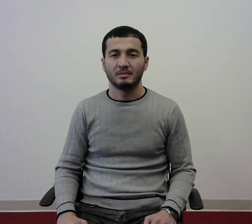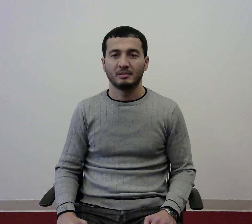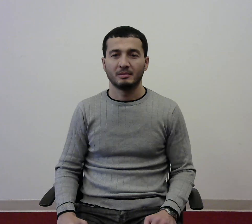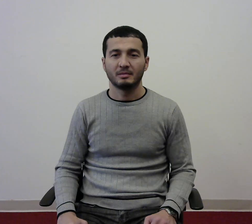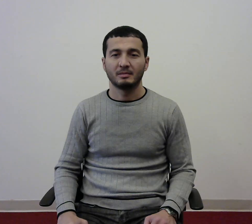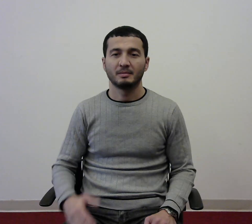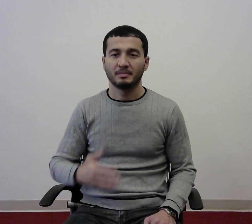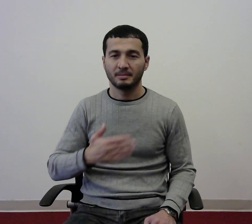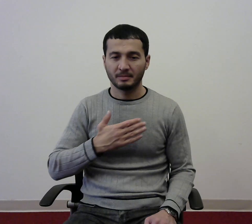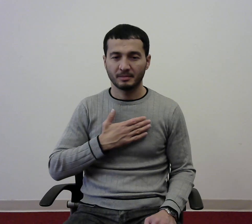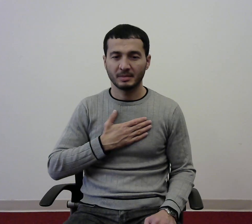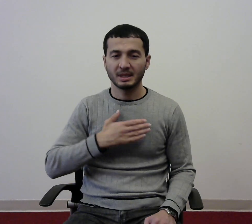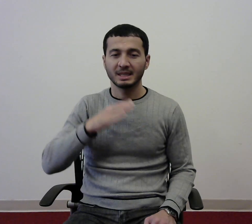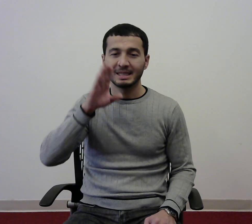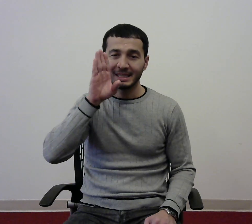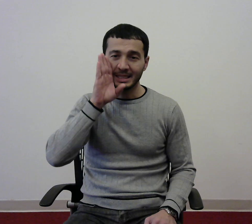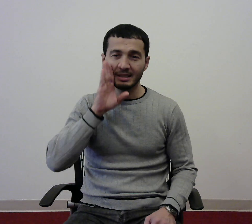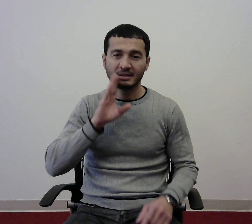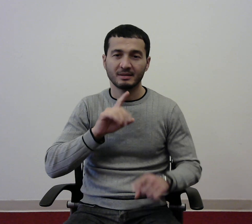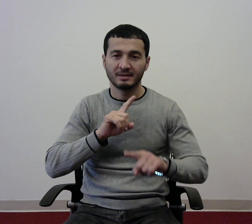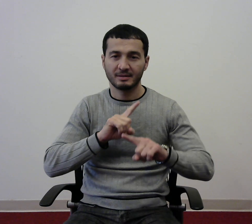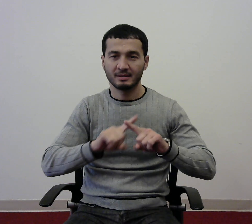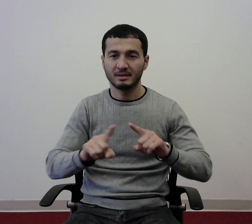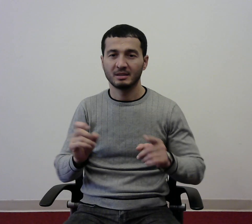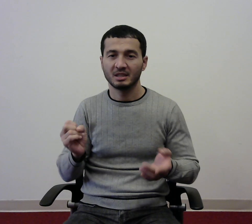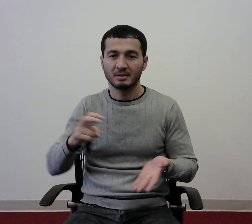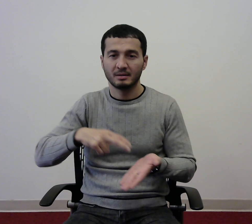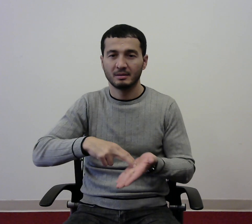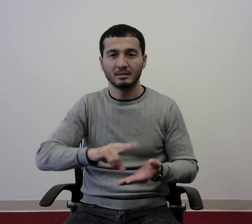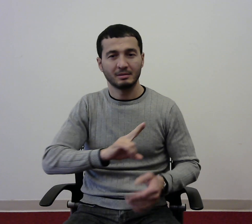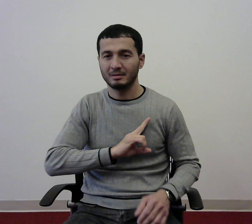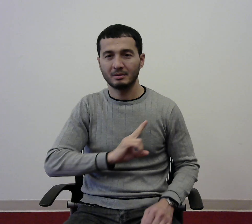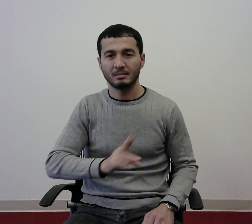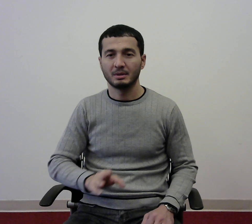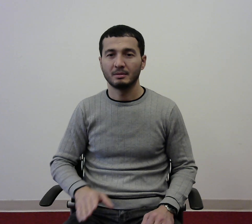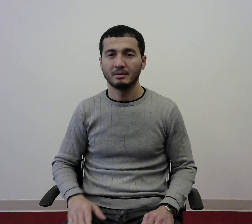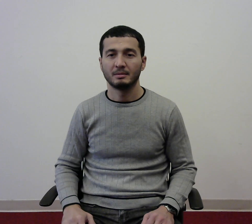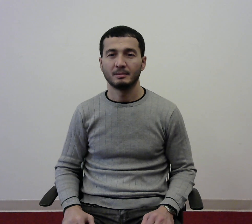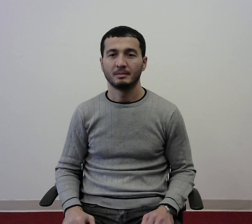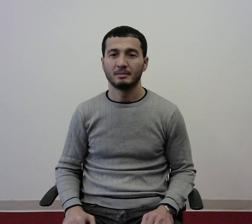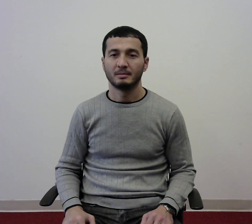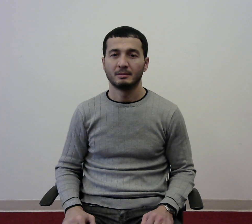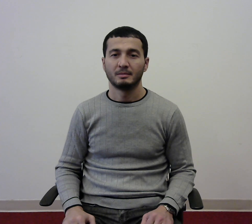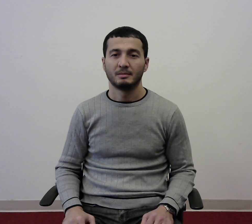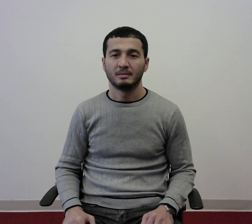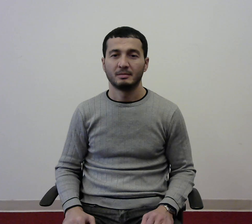Mən səhərlər tez durmağı sevmirəm